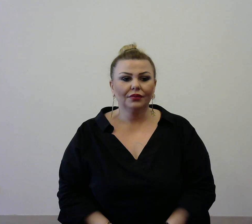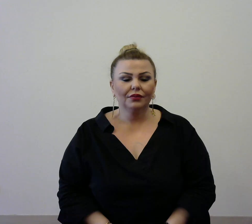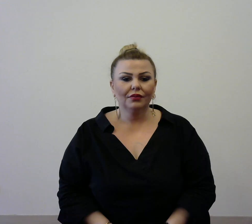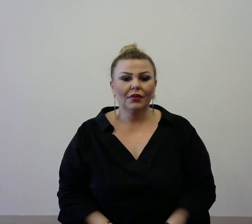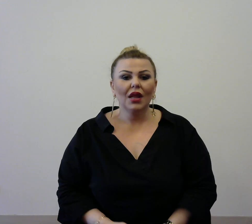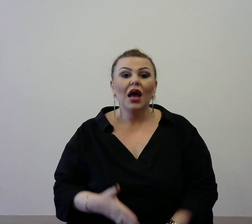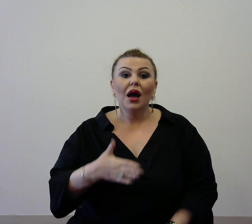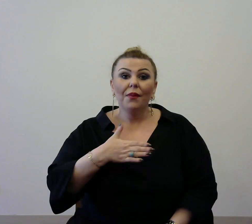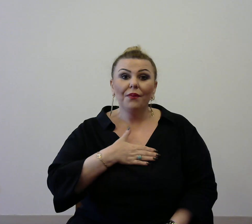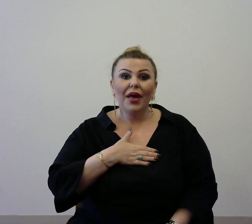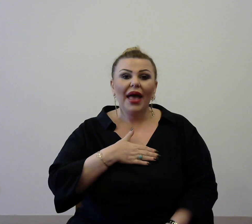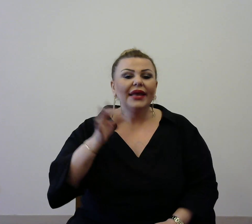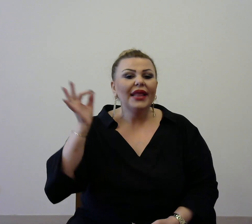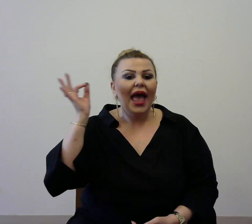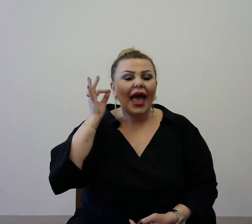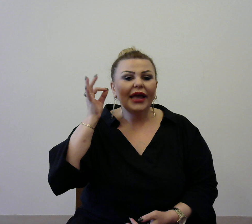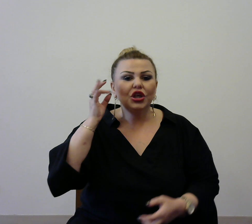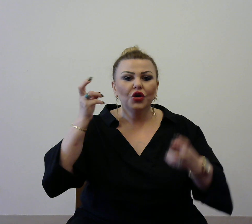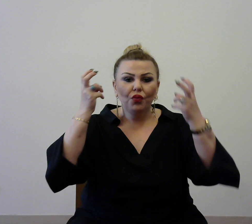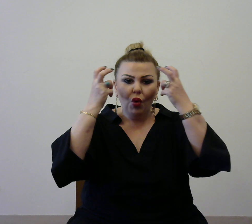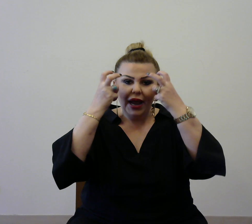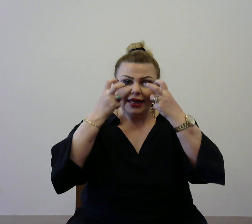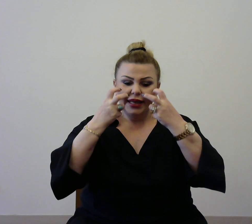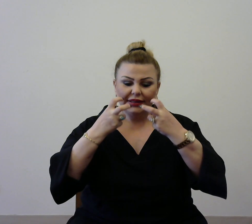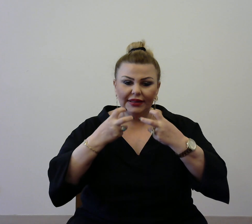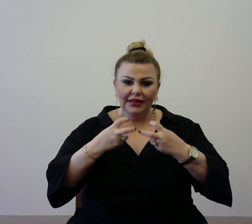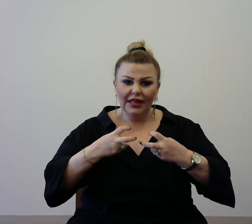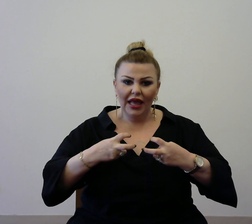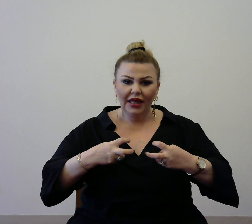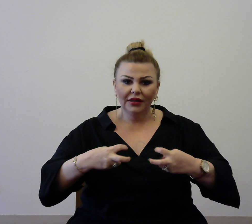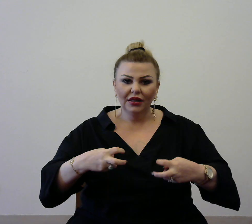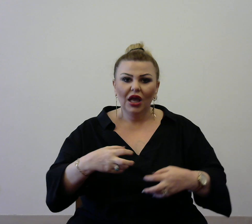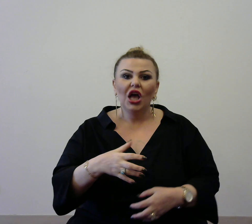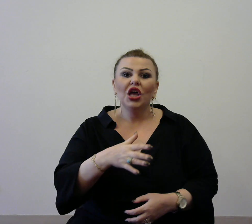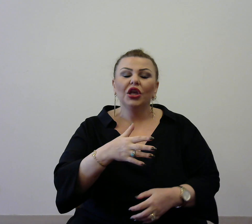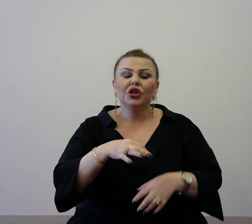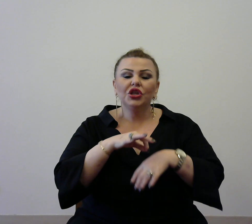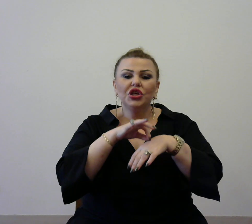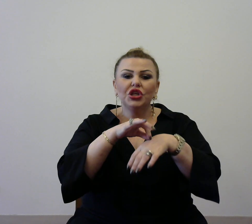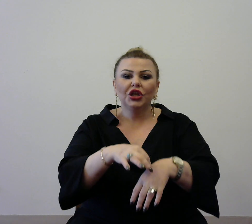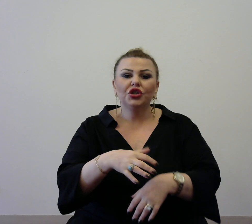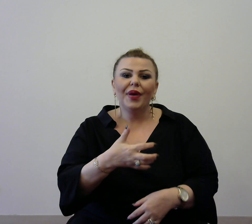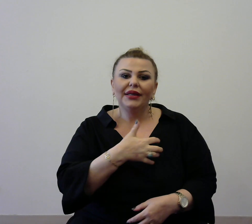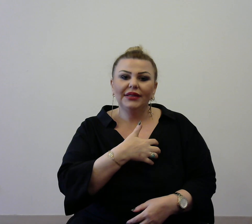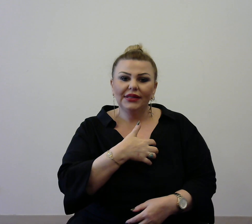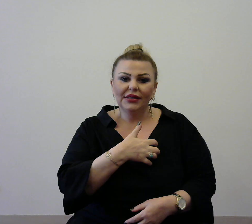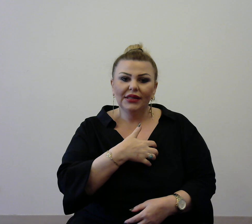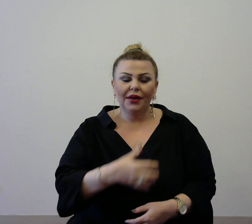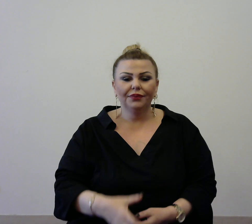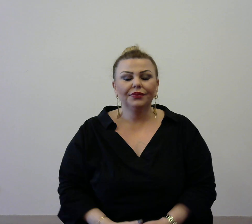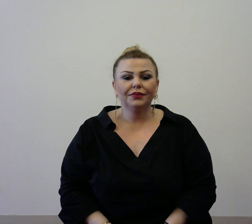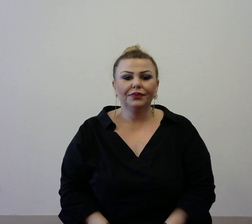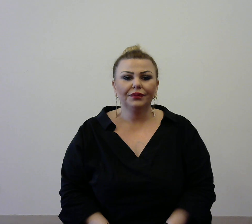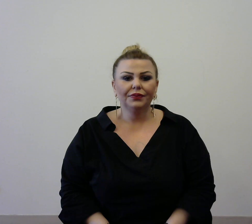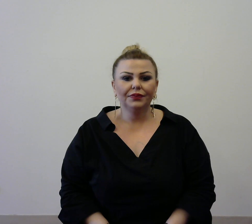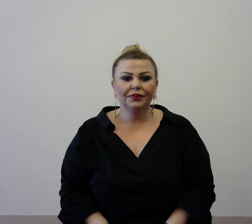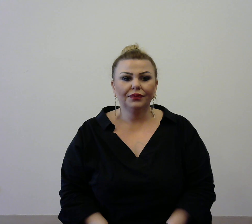Mən həkim müayinəsindən keçmək istəyirəm